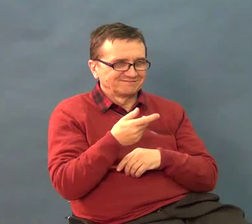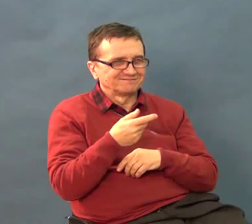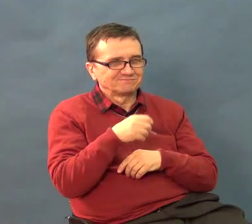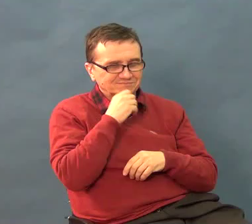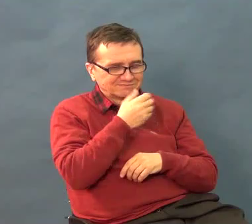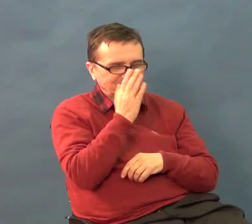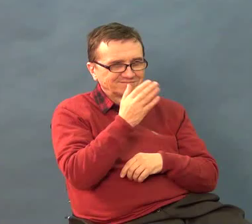Babcia grozi kotu ręką.